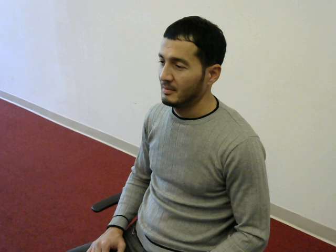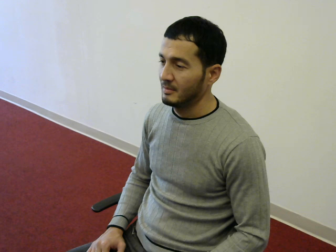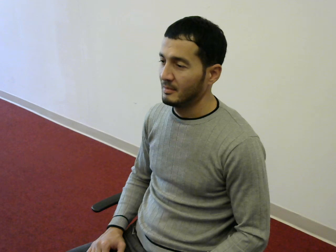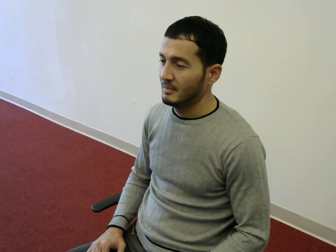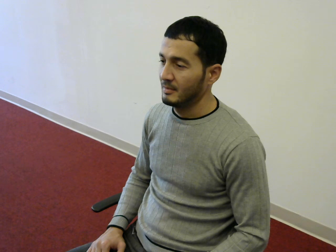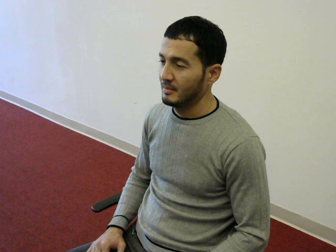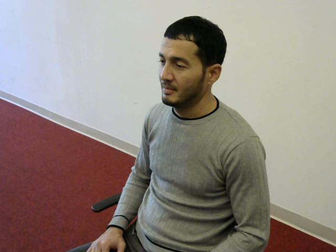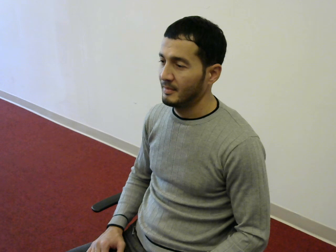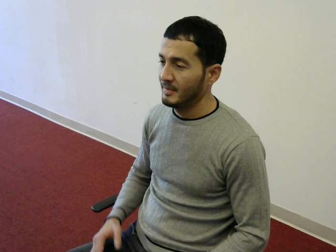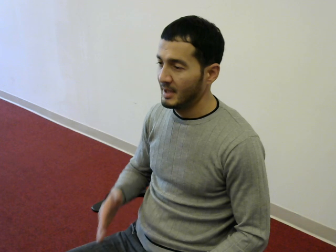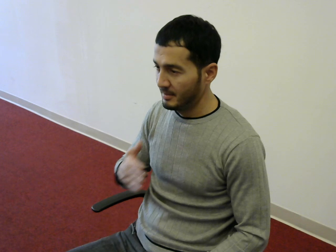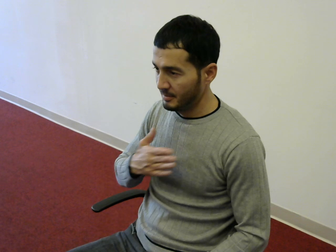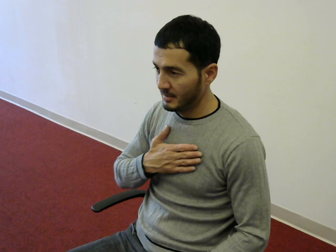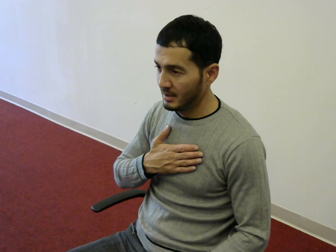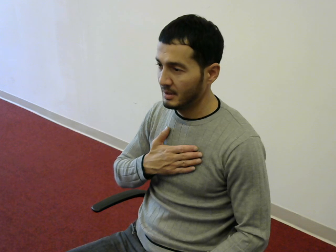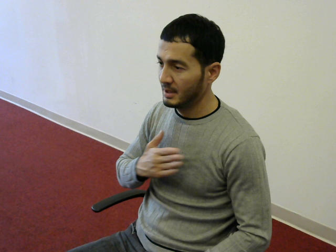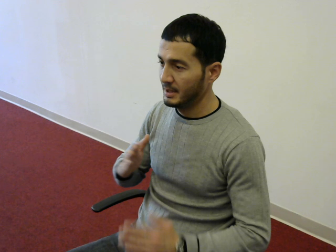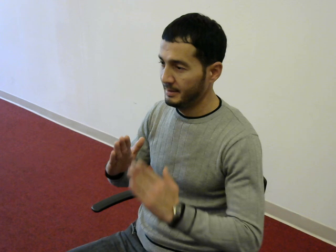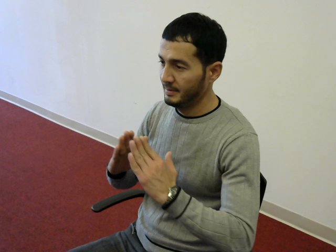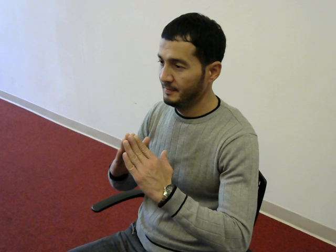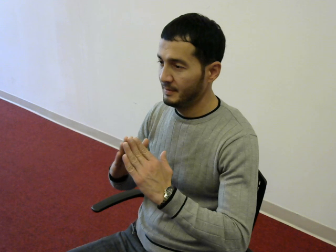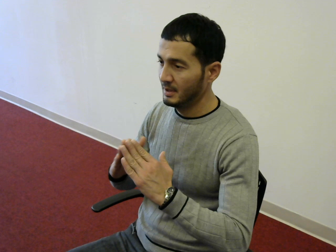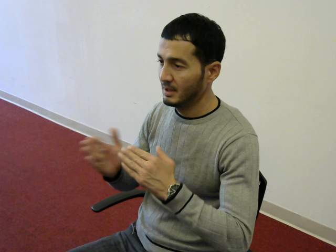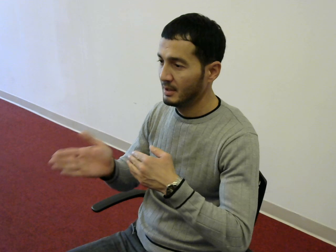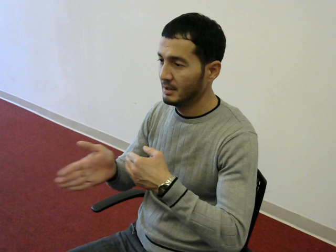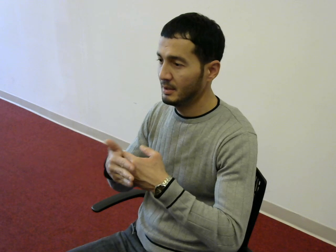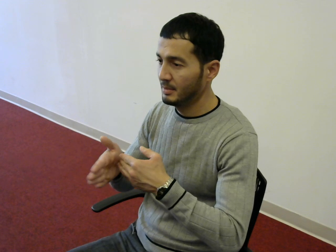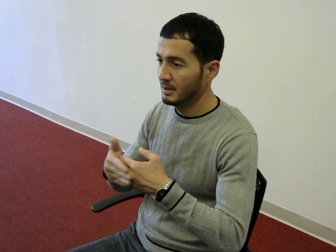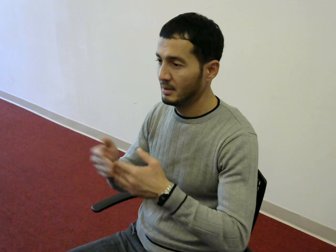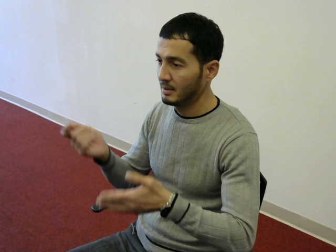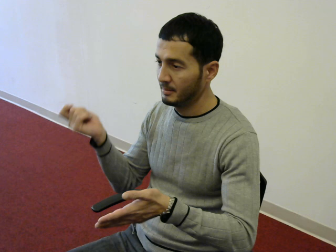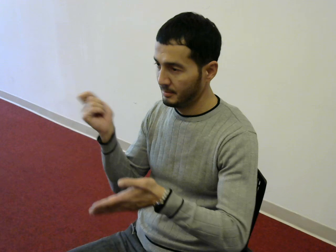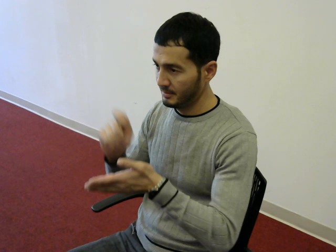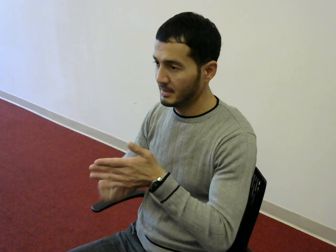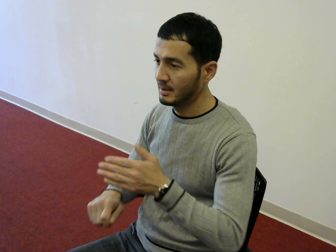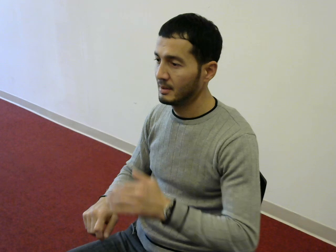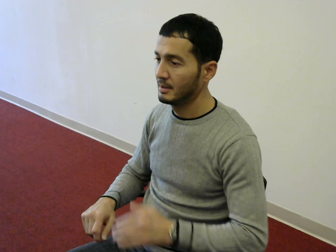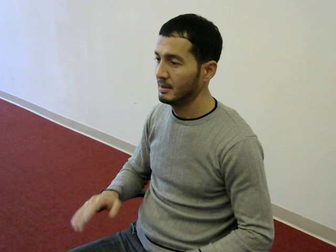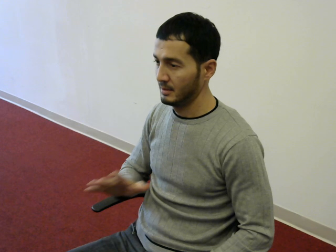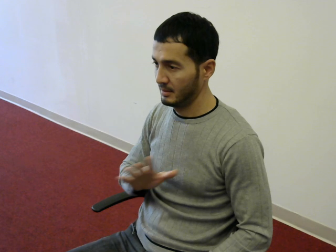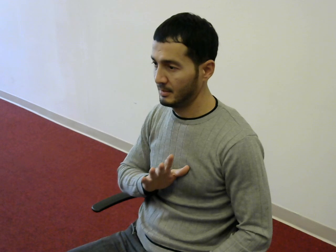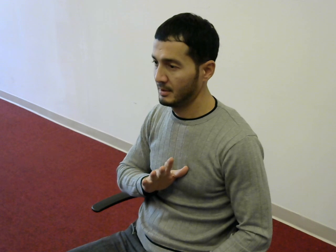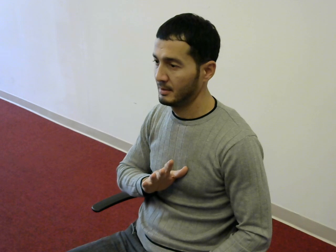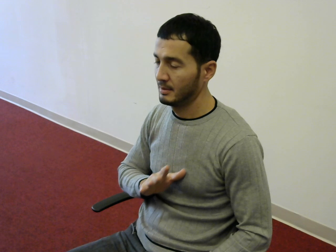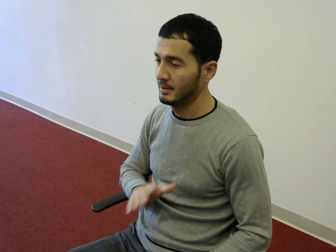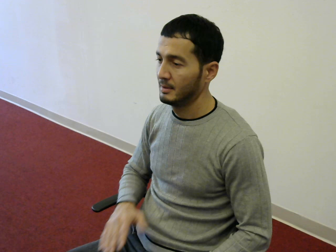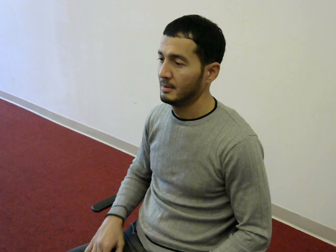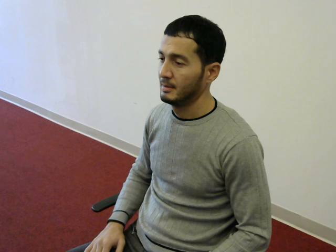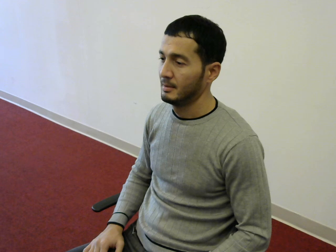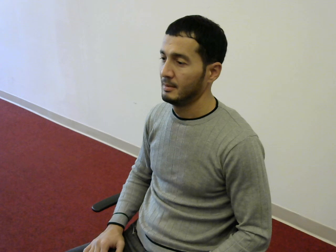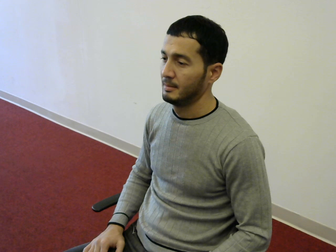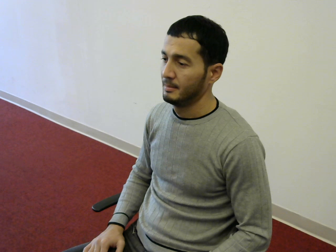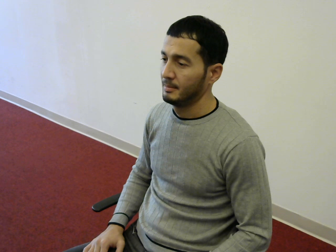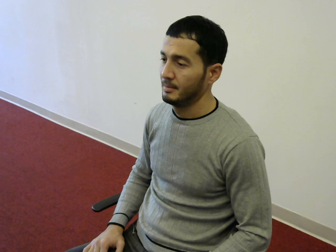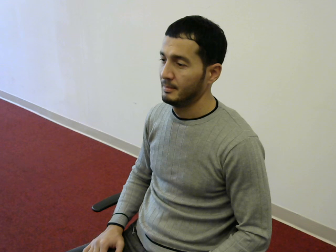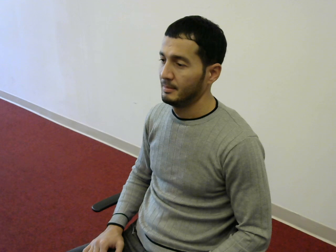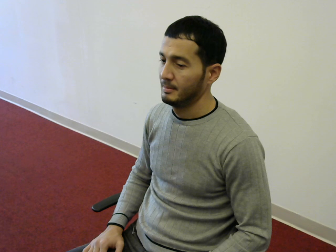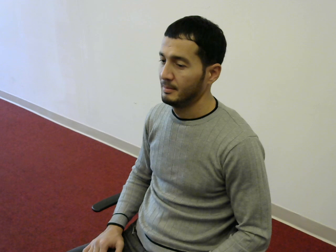Mən evin qapısını bağlamışam